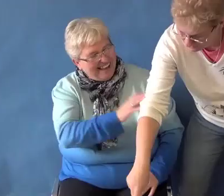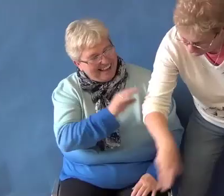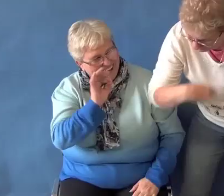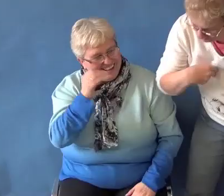Zgadza się.